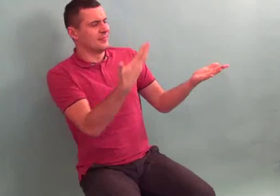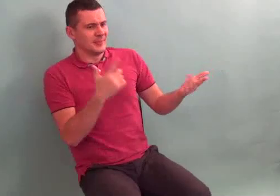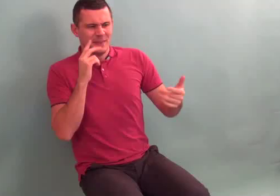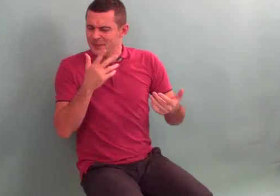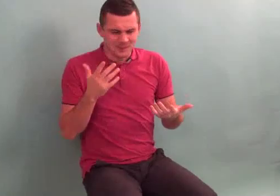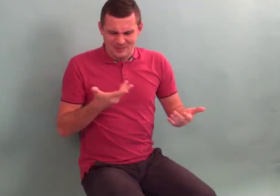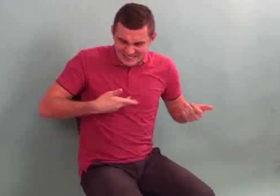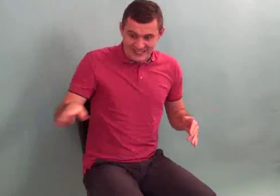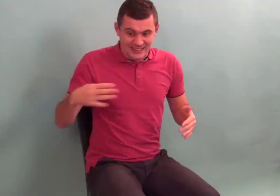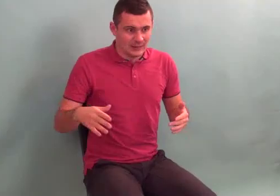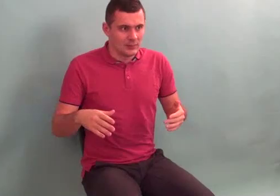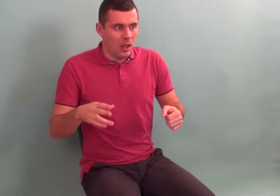Charlie Chaplin próbuje się go pozbyć.